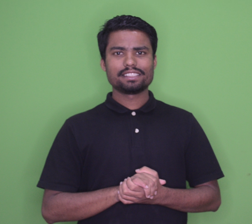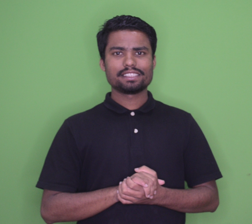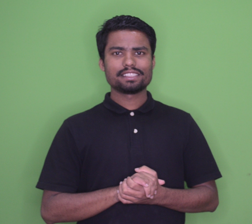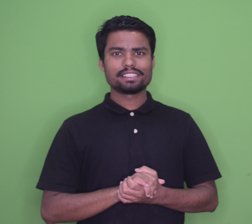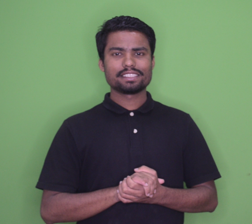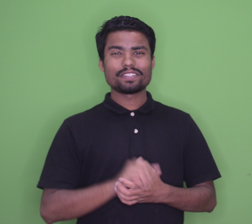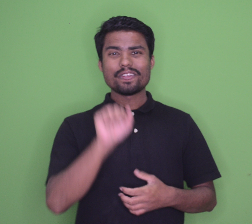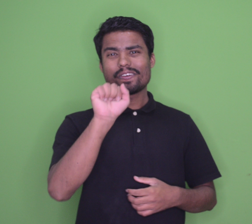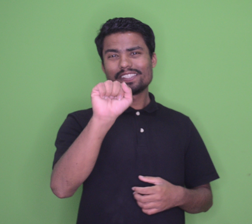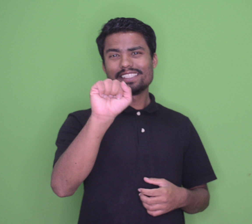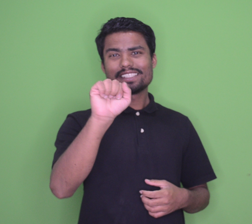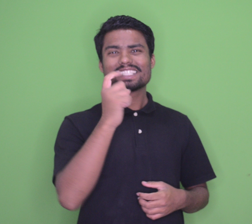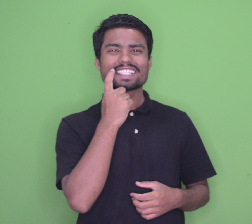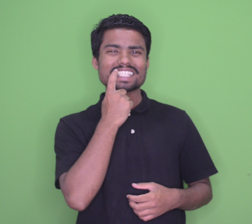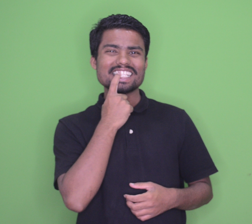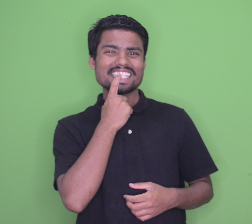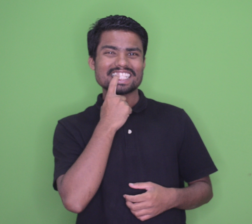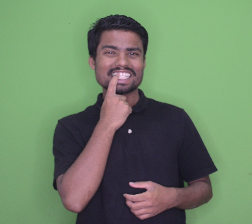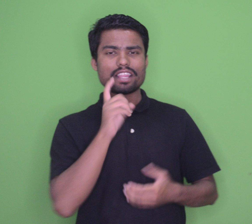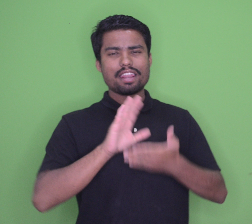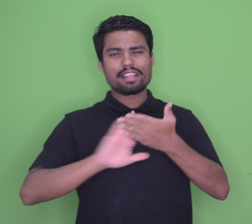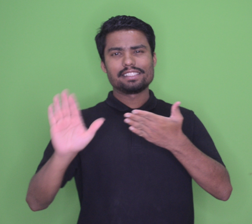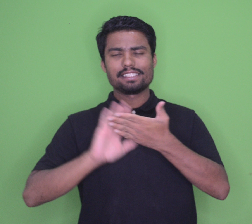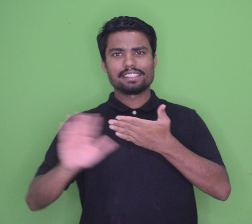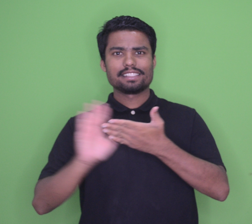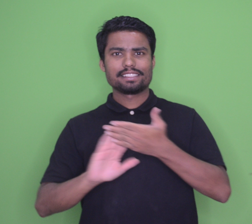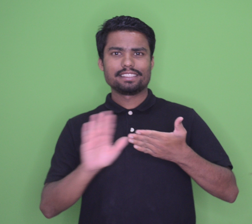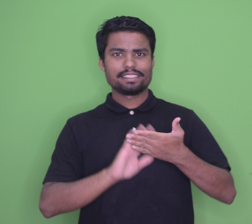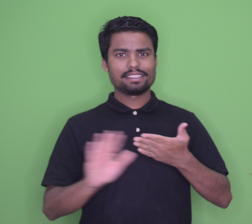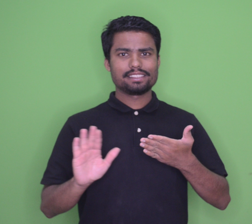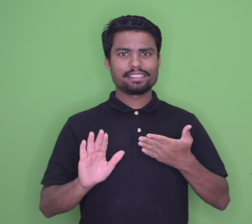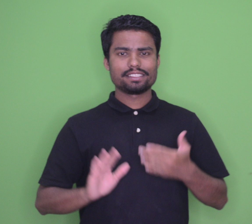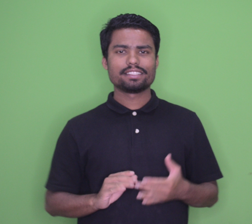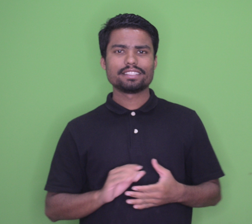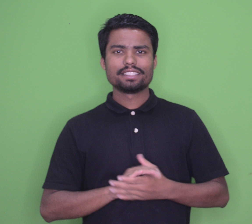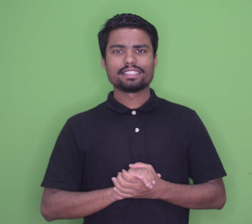clean yourTeeth